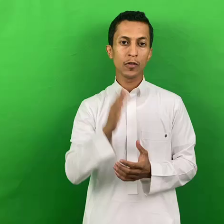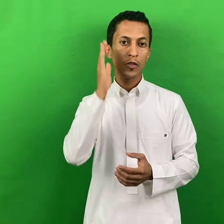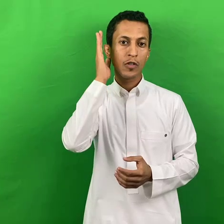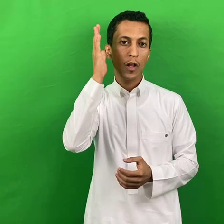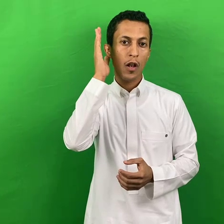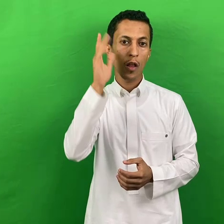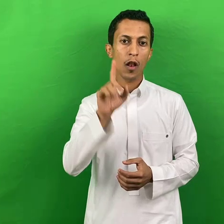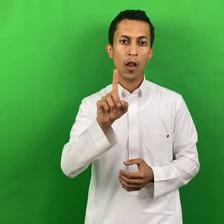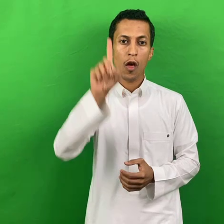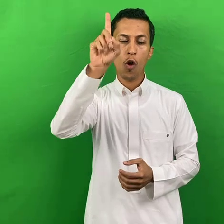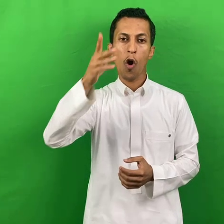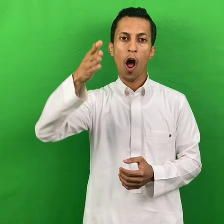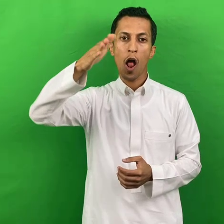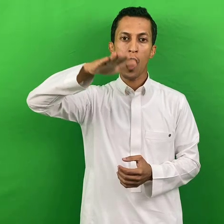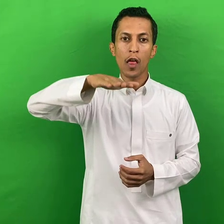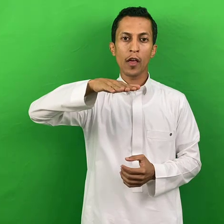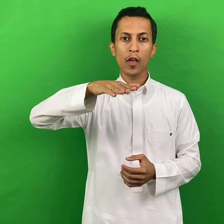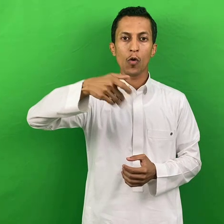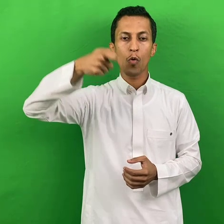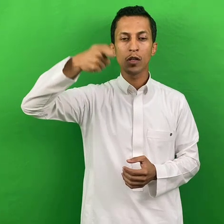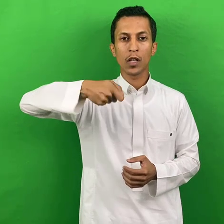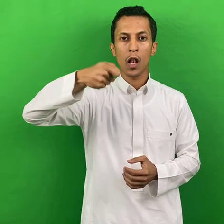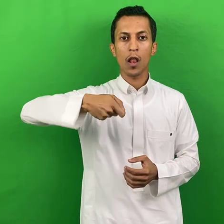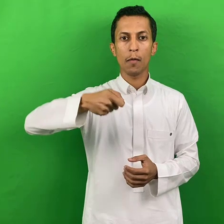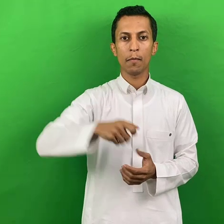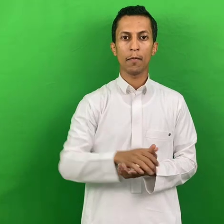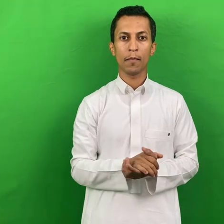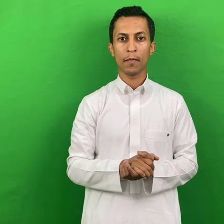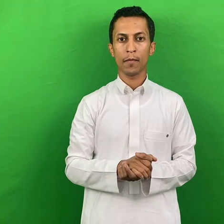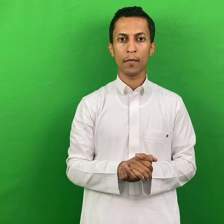صلى الله عليه وسلم